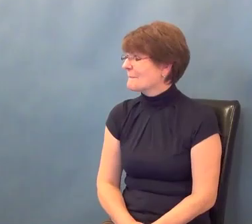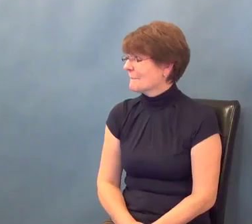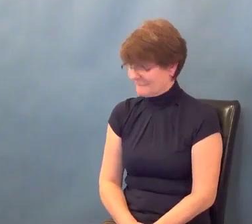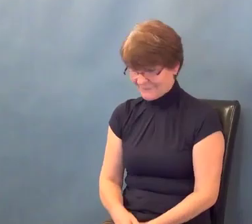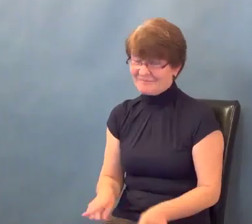Tak samo.